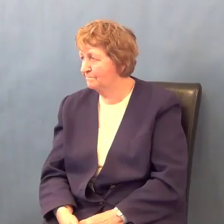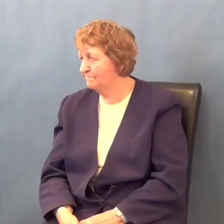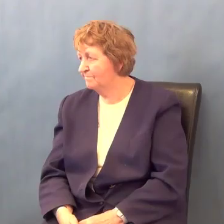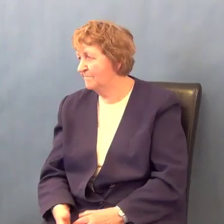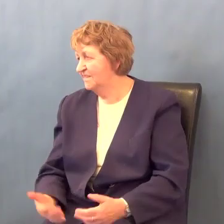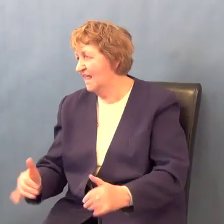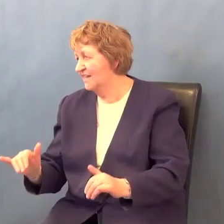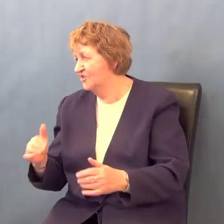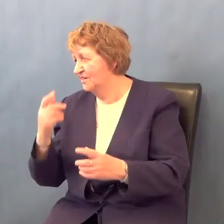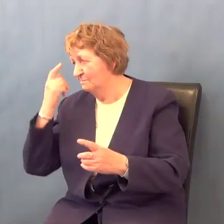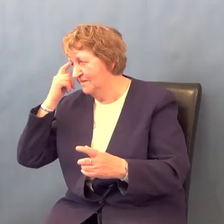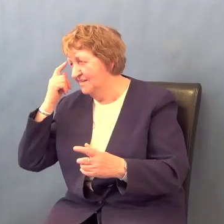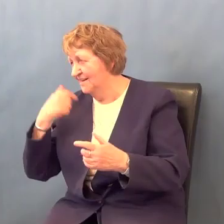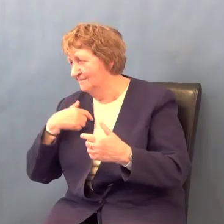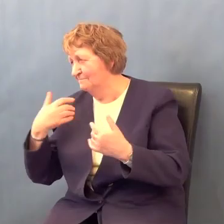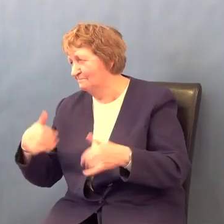Inaczej myślę, jestem inna.